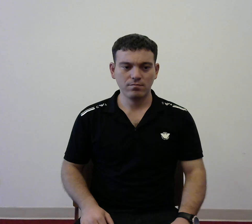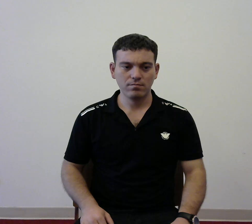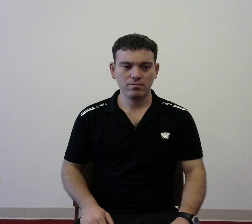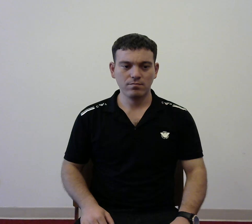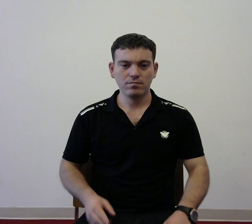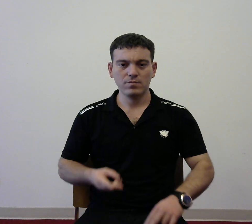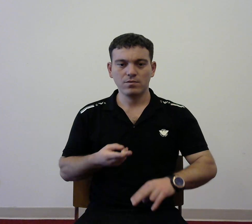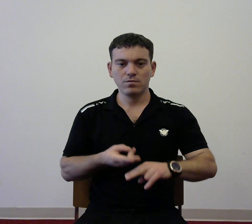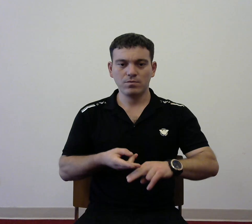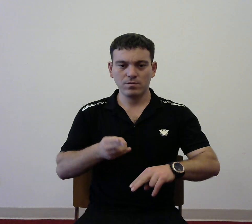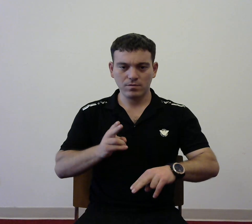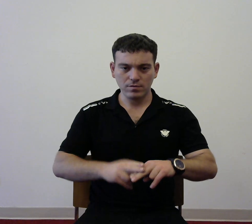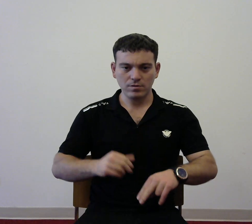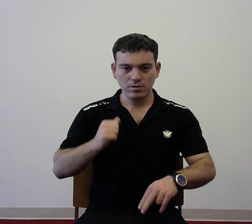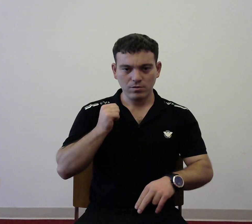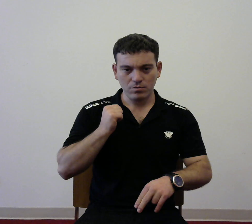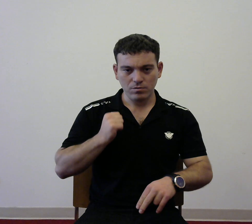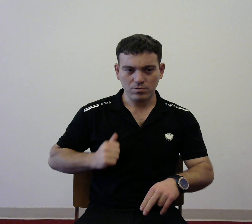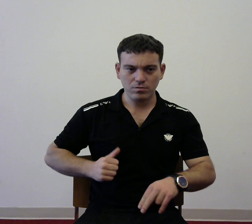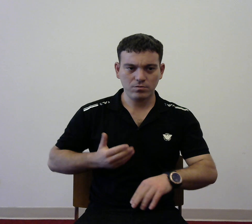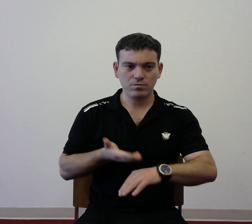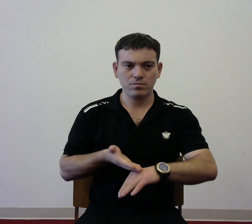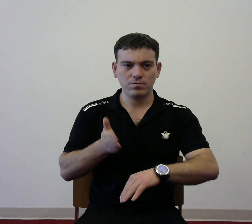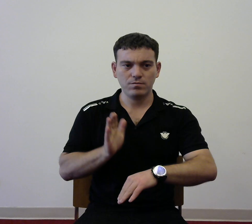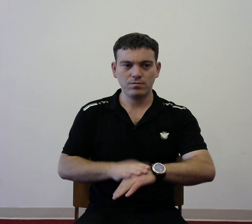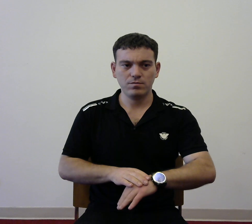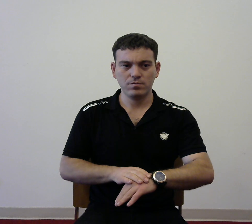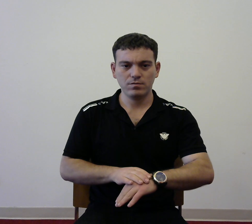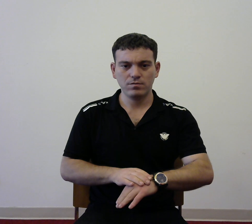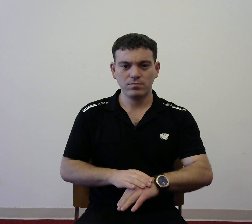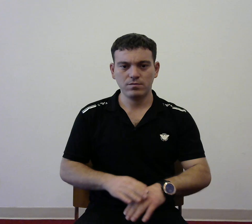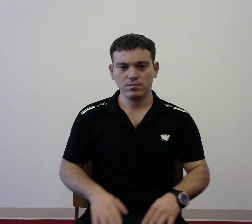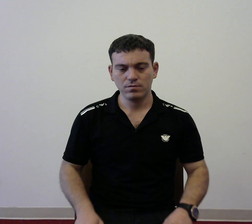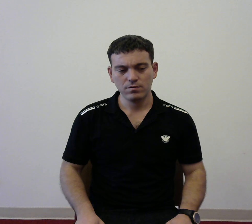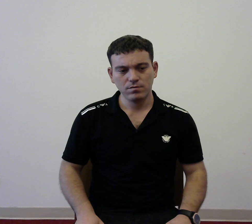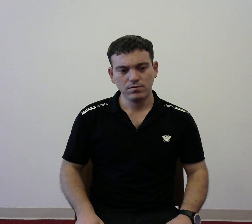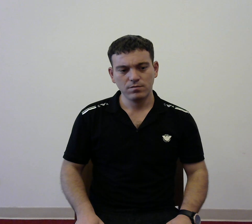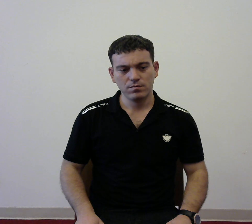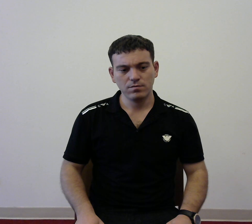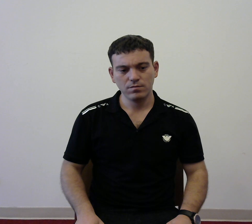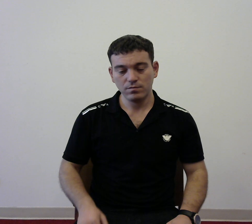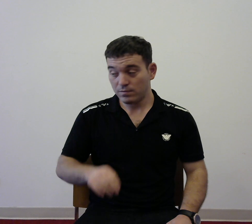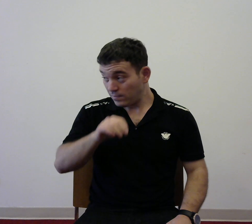Bu çanta ağırdır